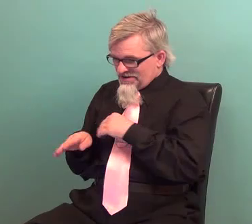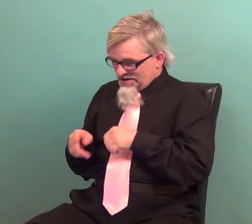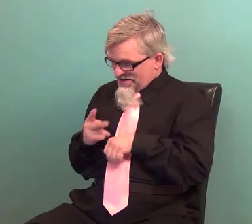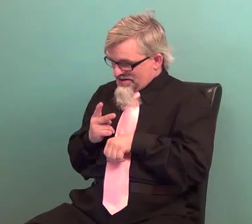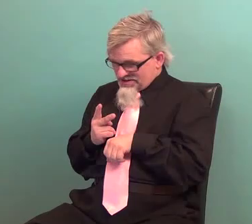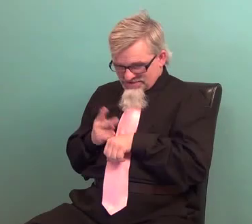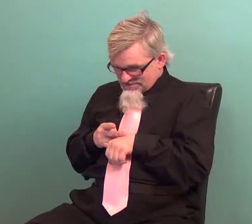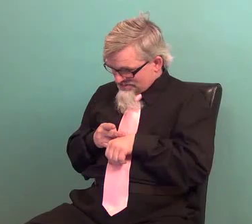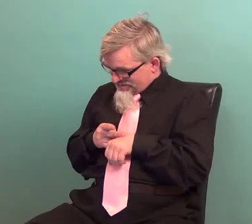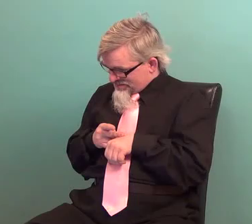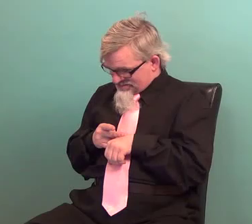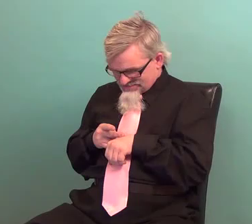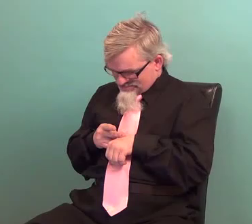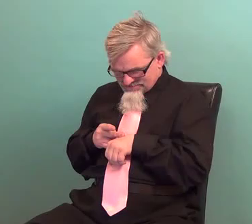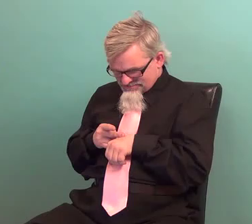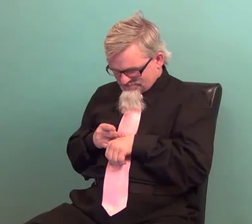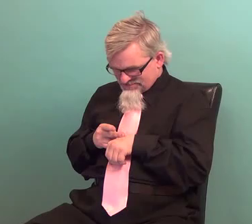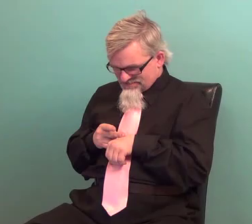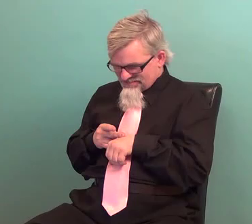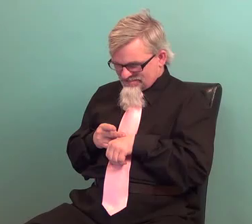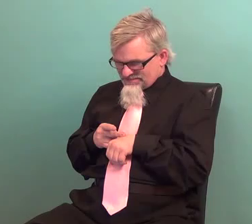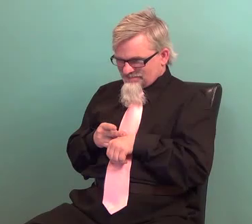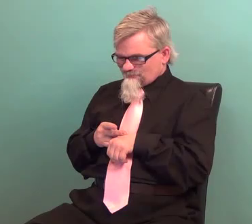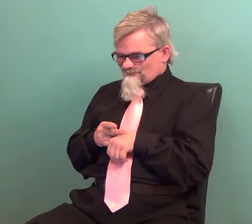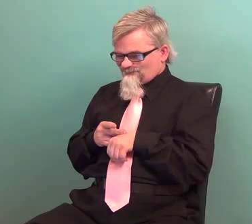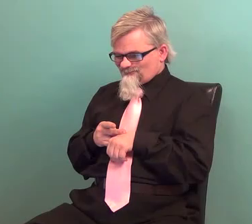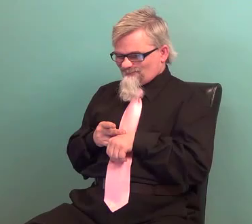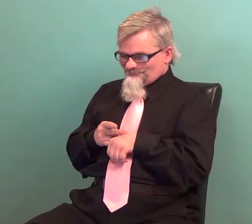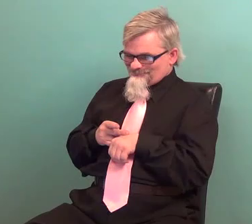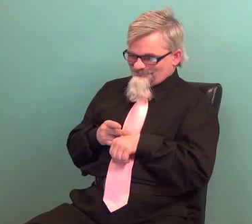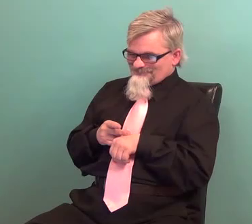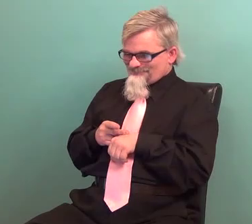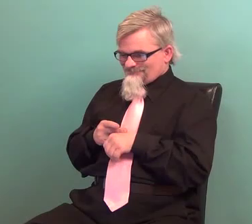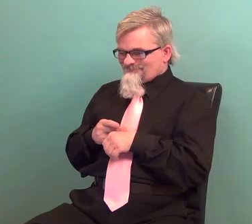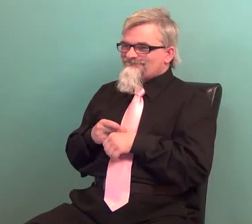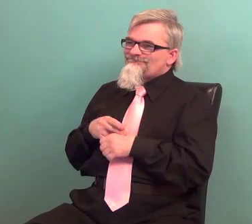Dwudziestego...